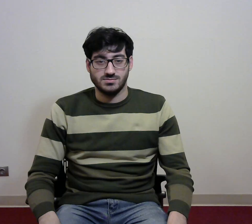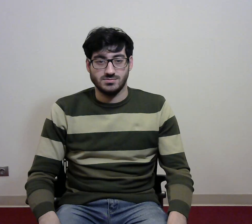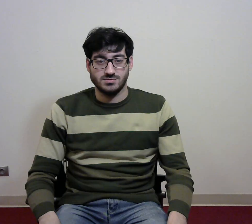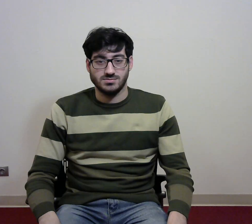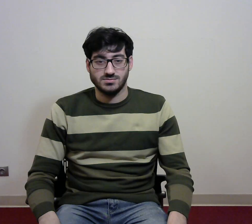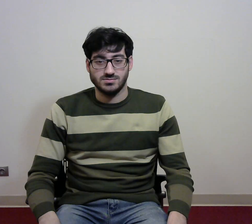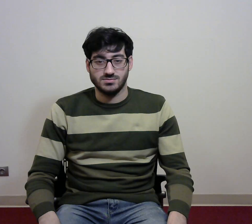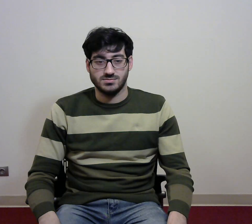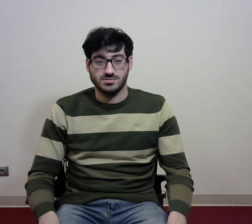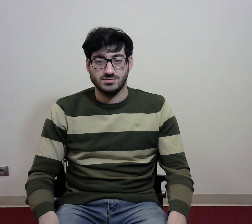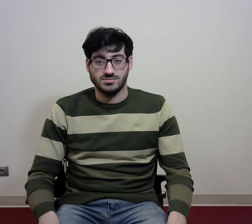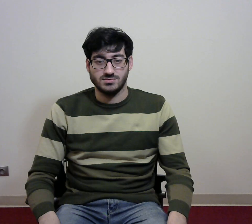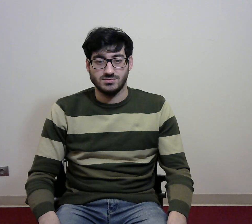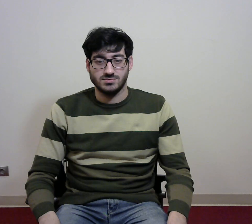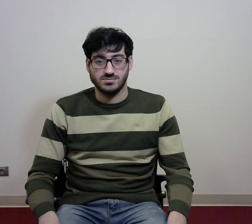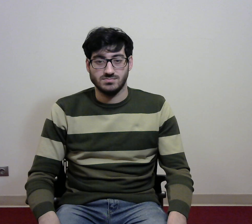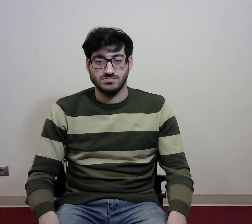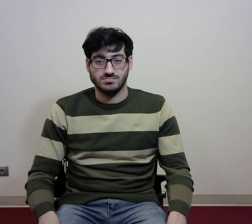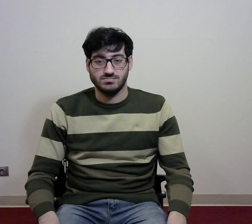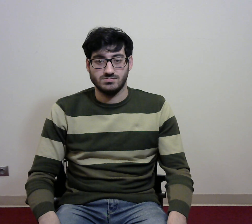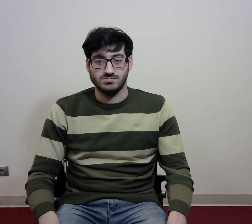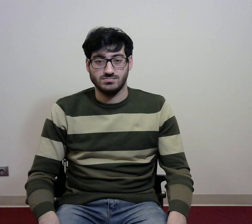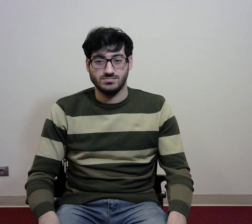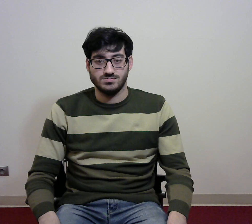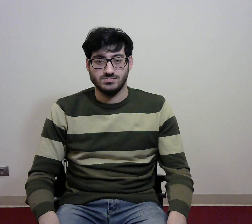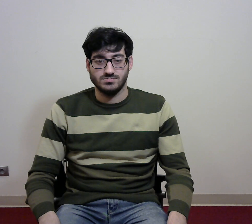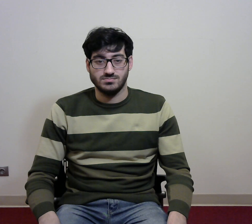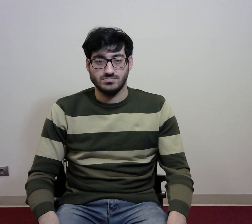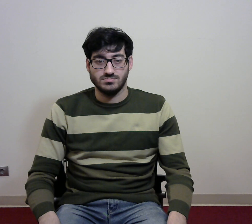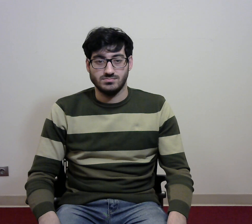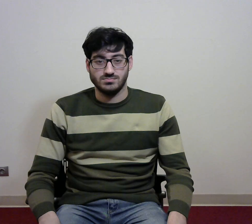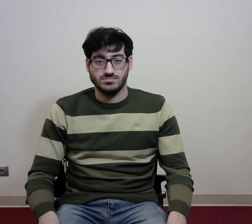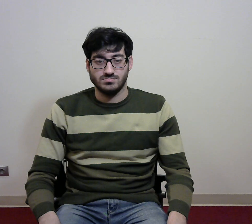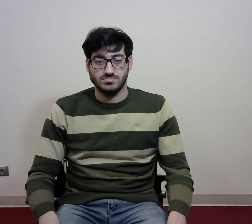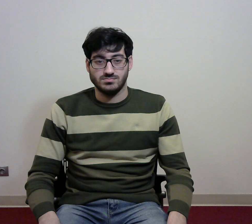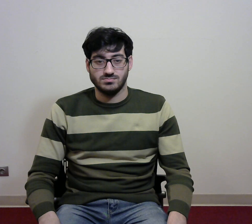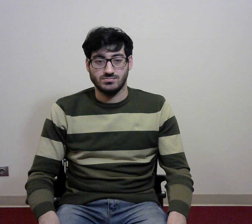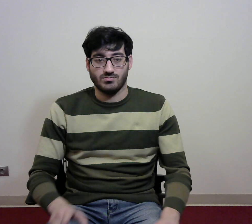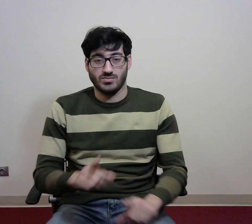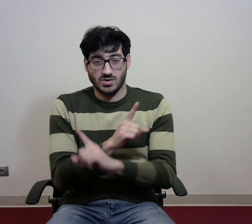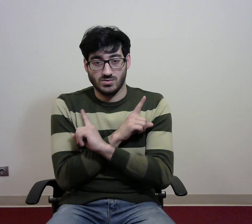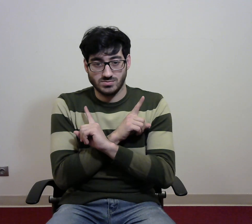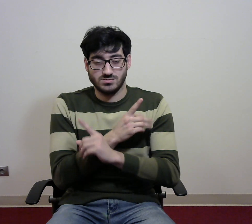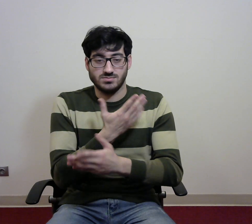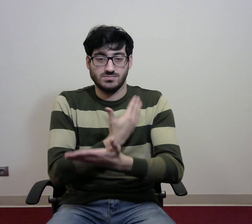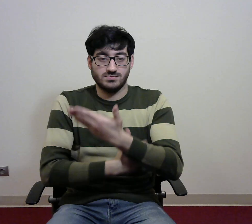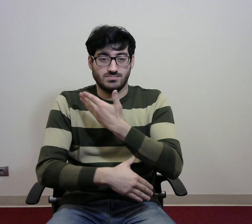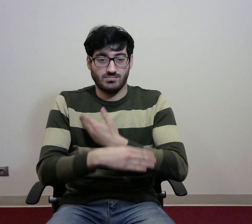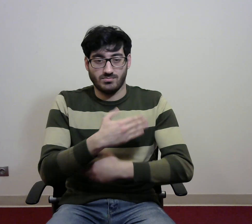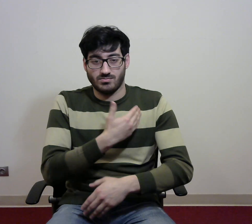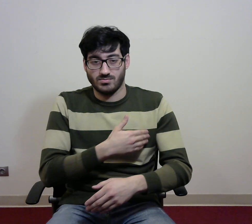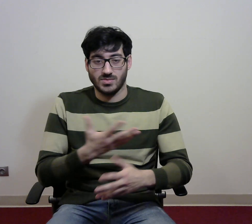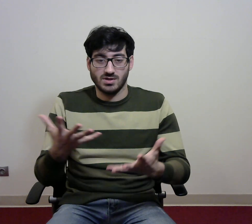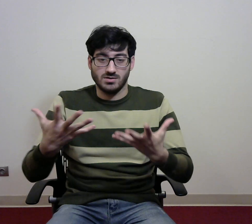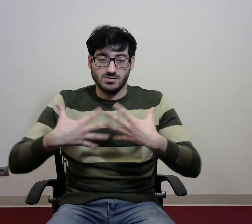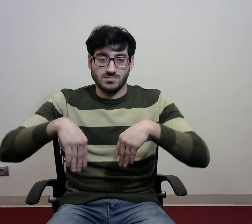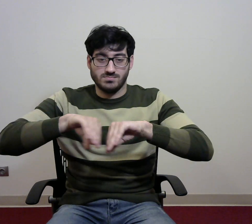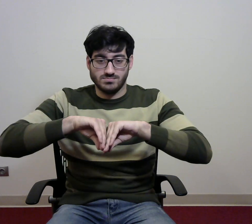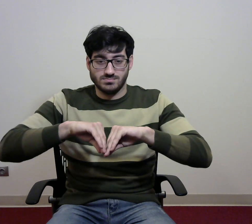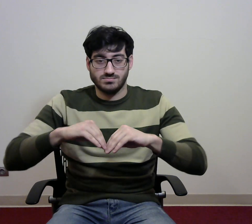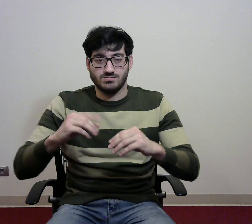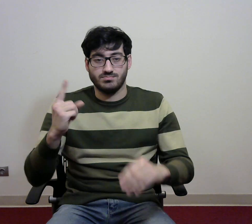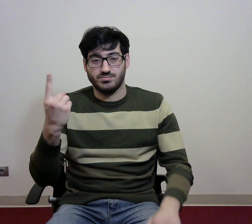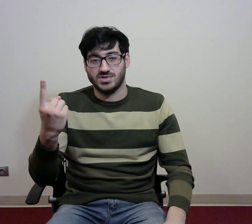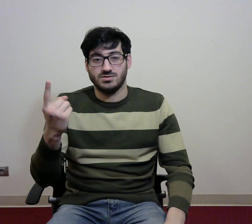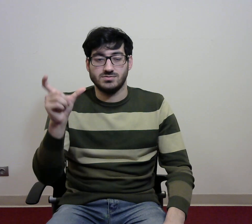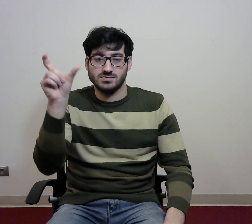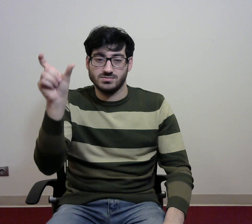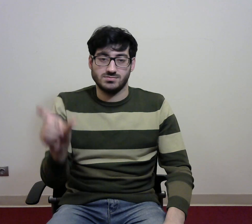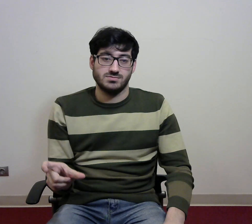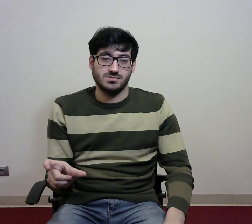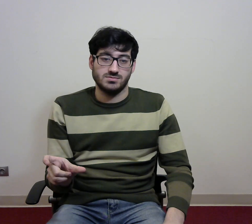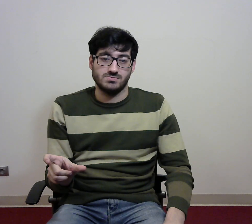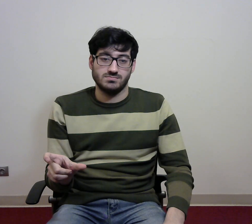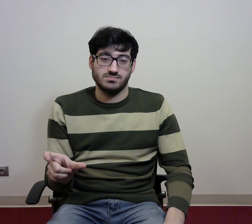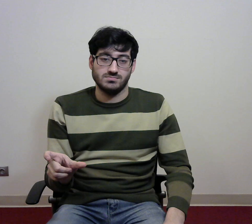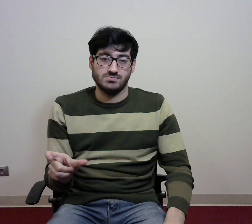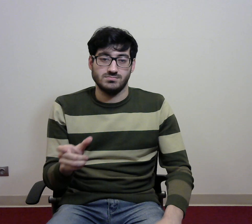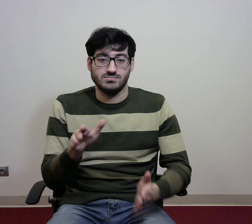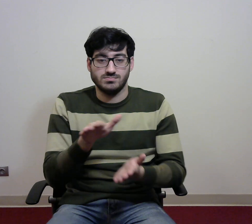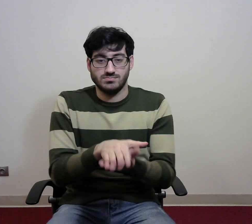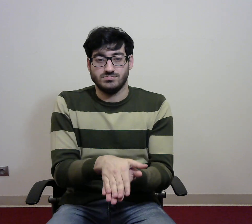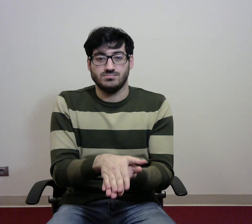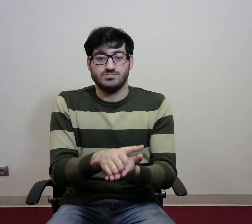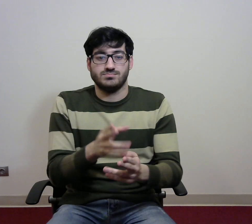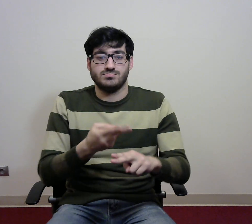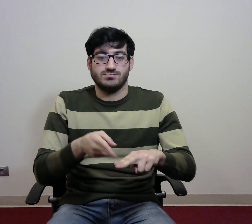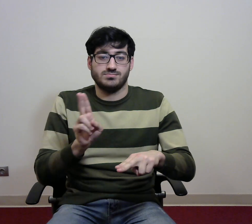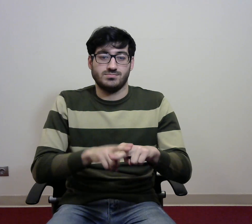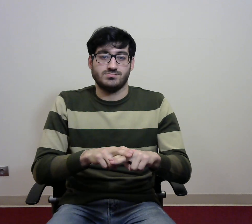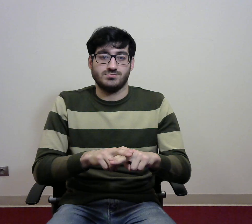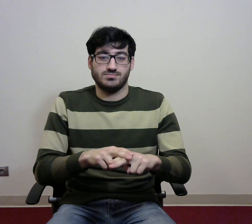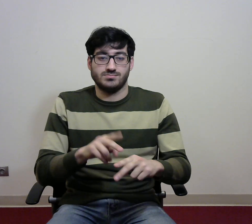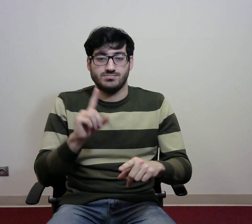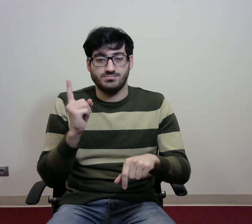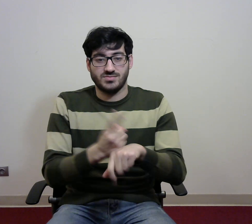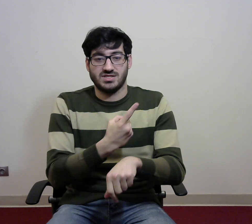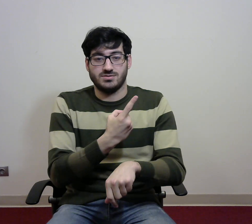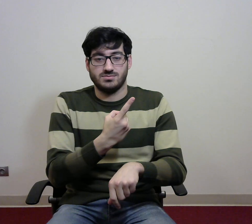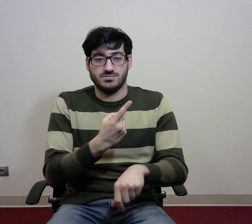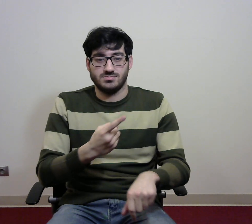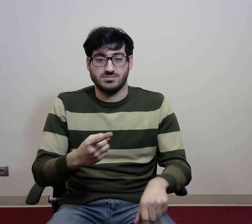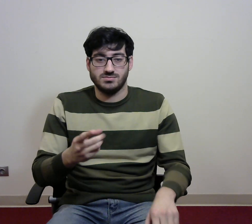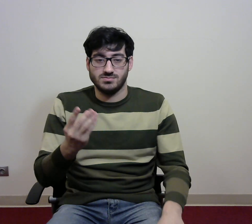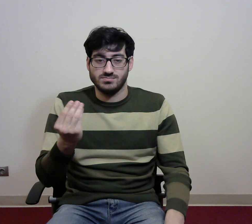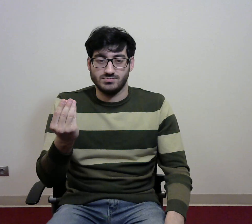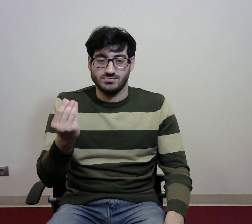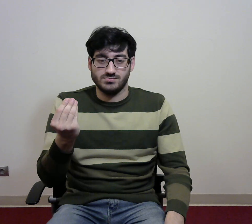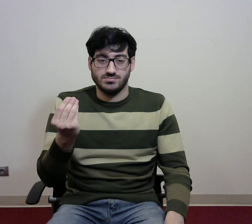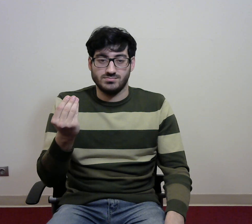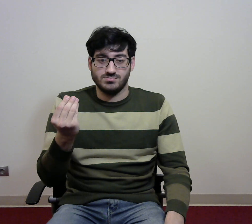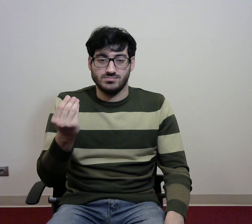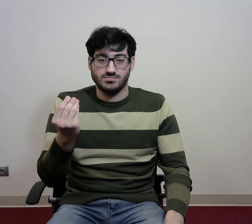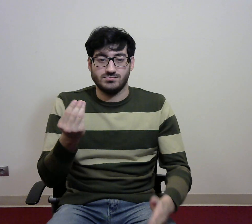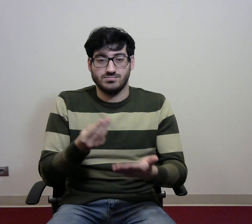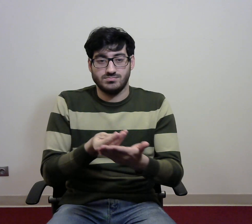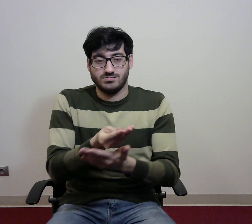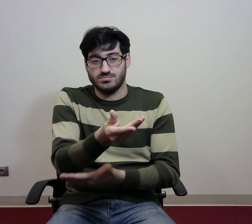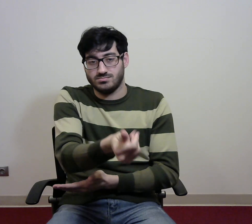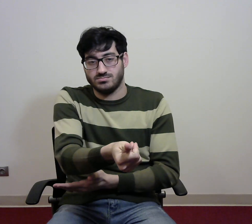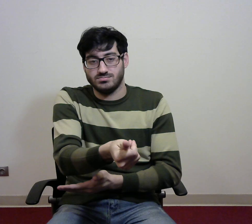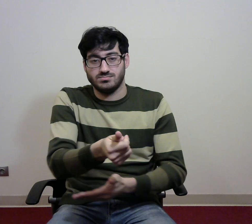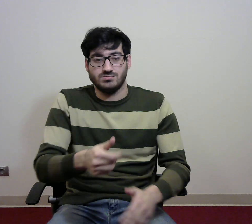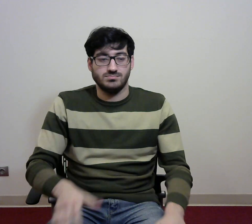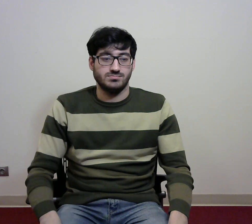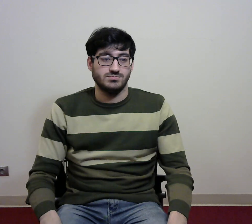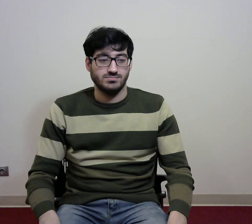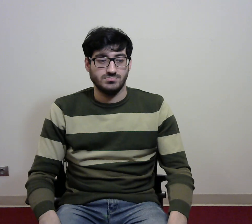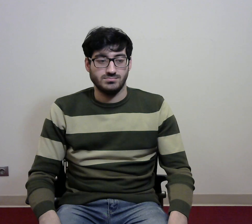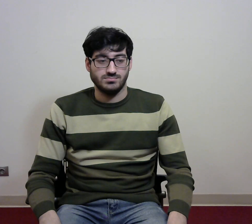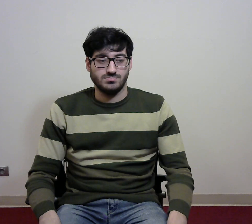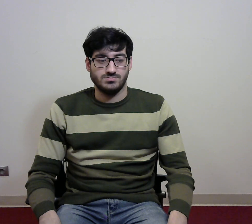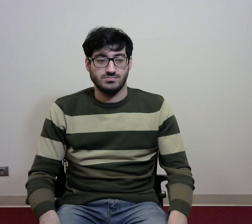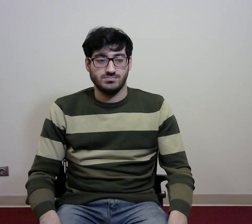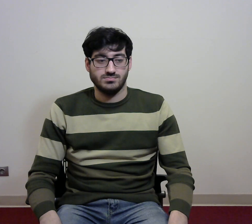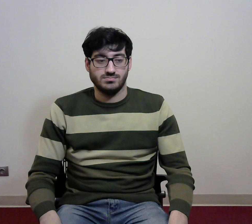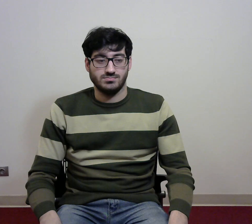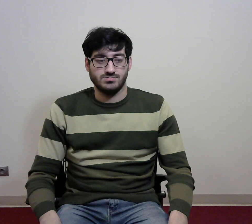Vəfat edən əlilin ailəsindən bir şəxsə dəfn üçün birdəfəlik müavinət ödənilir